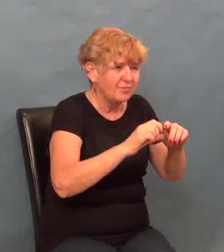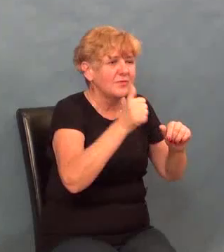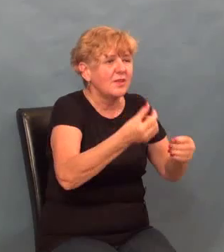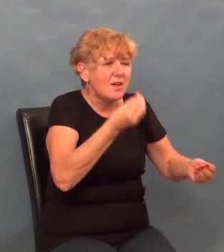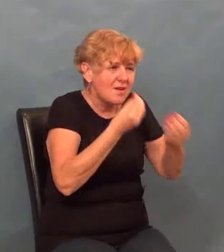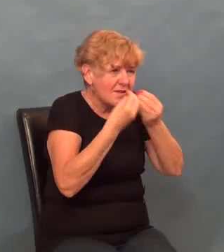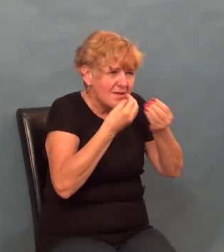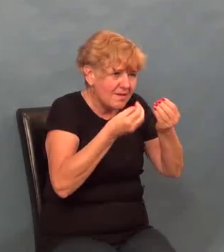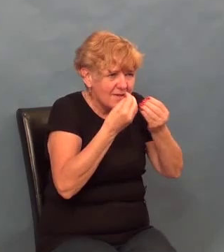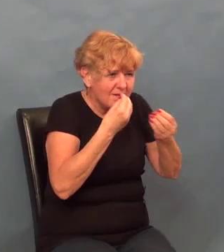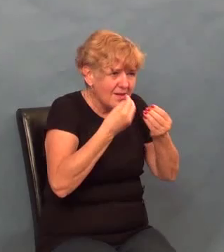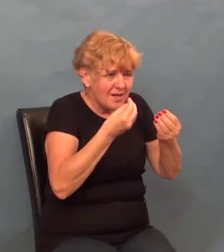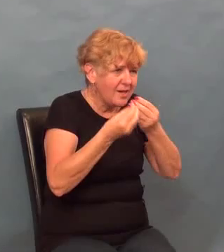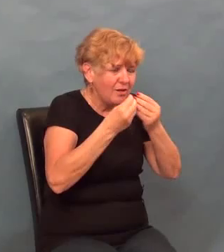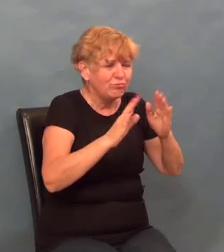Najpierw zjedli.